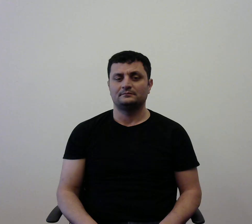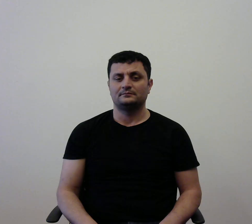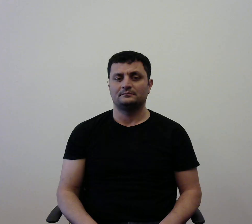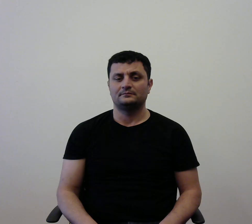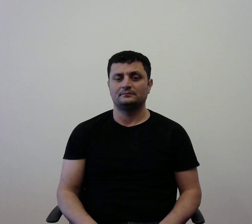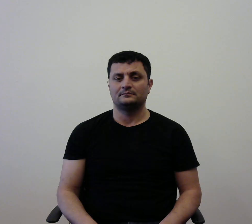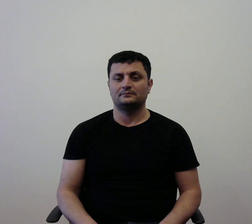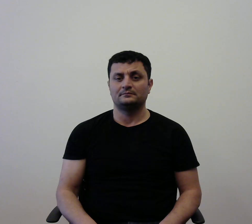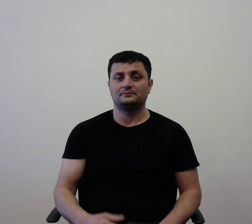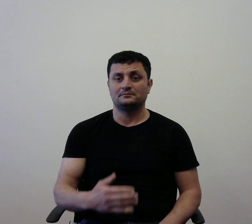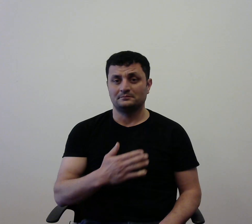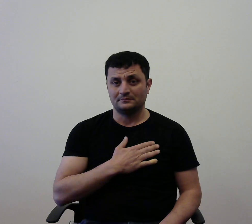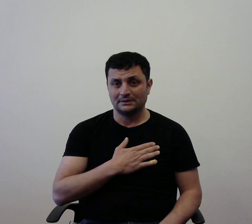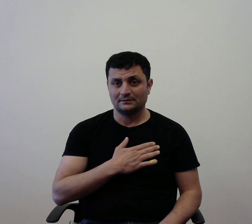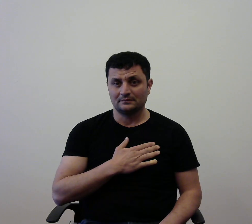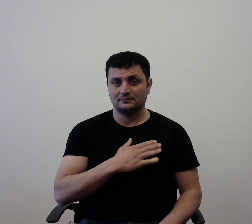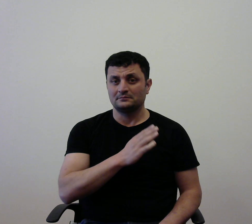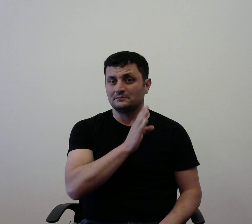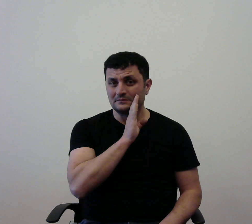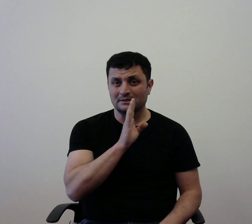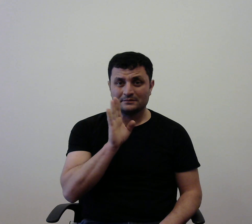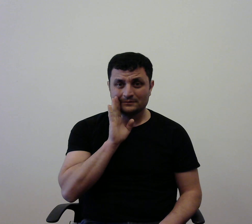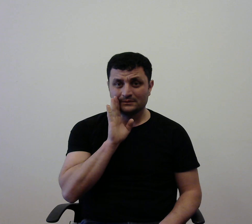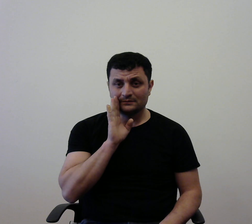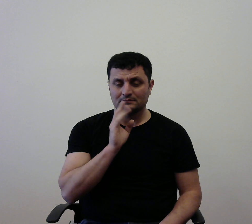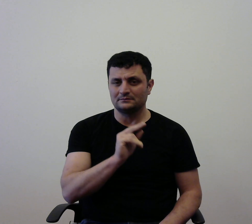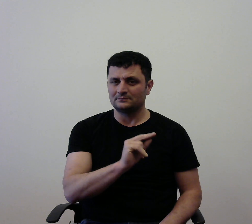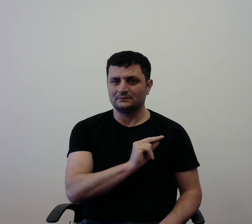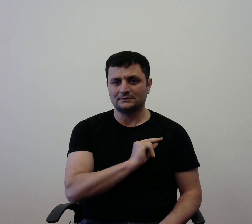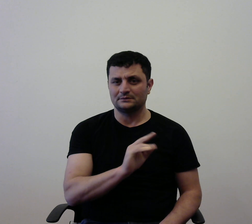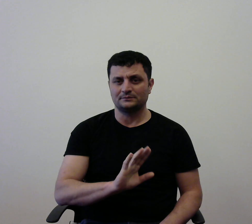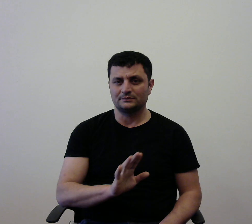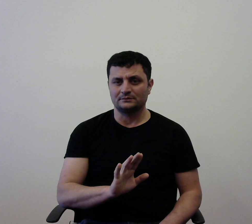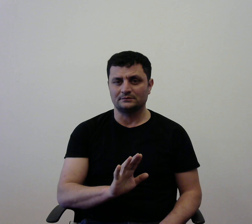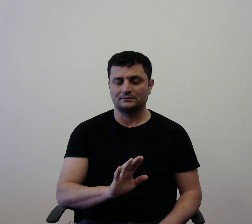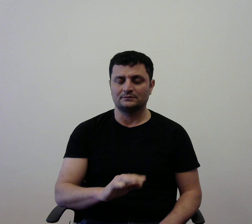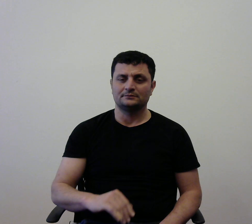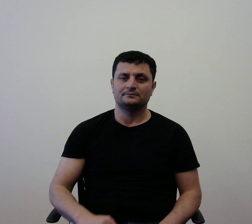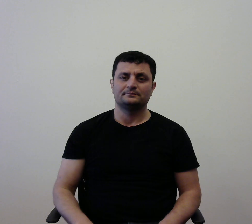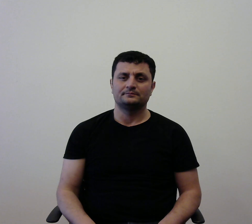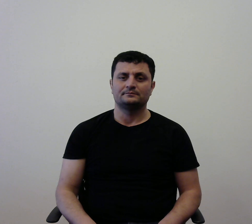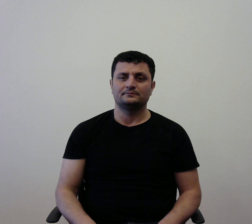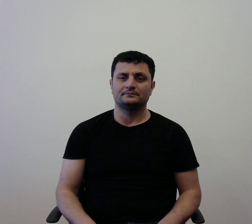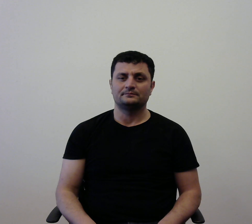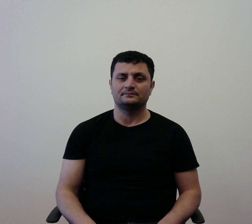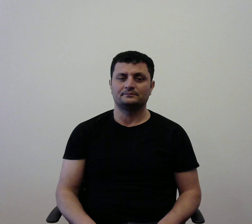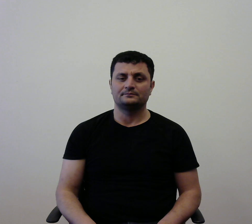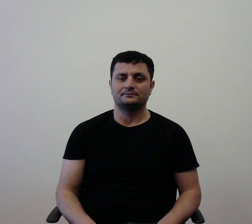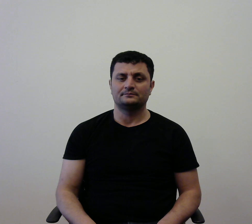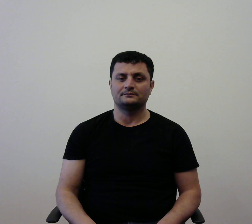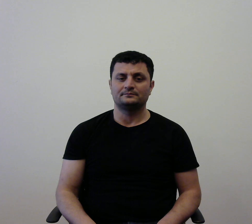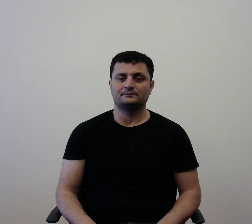Mənim anam işsizdir